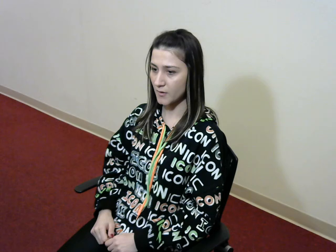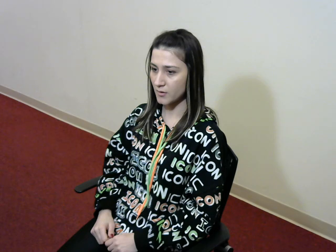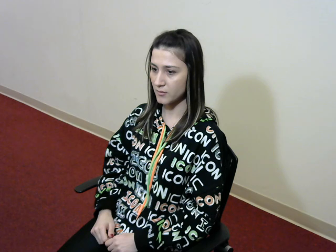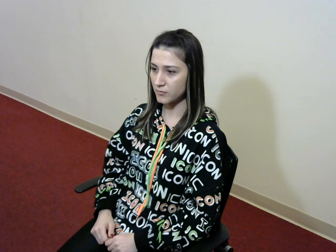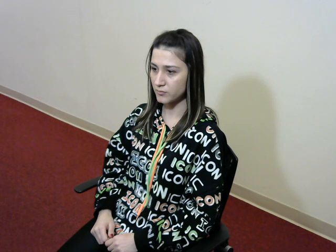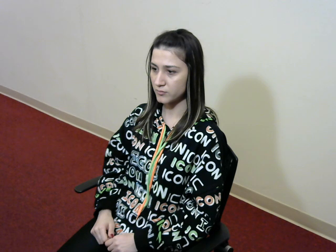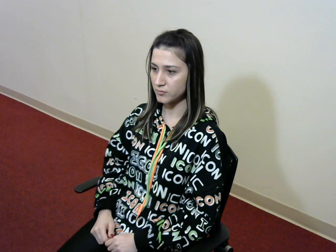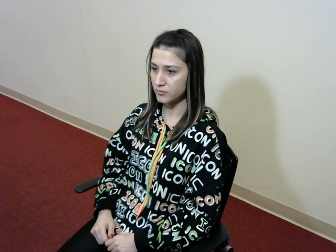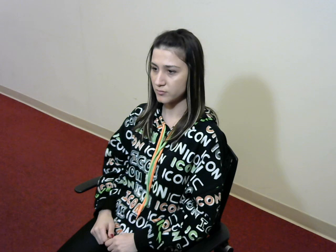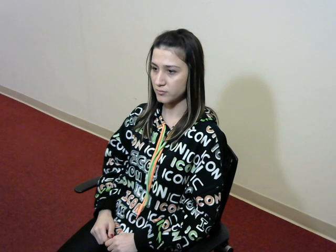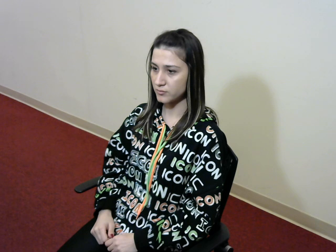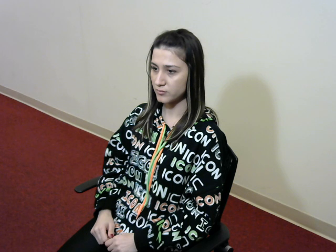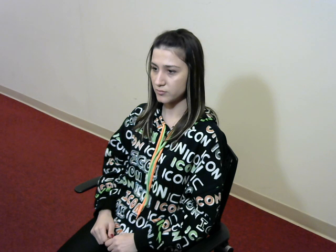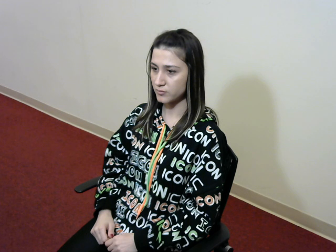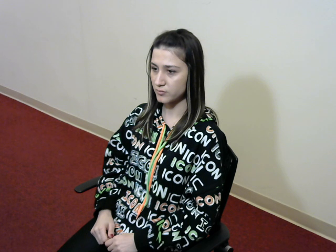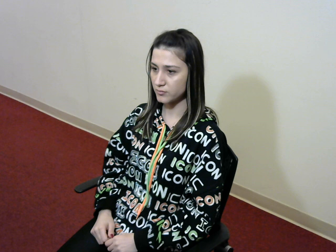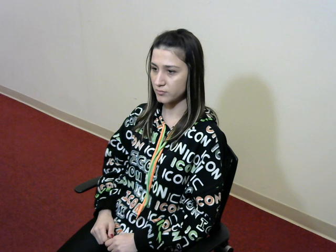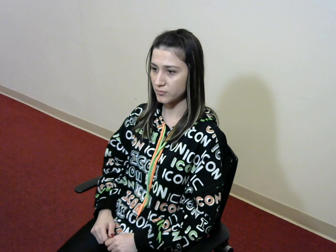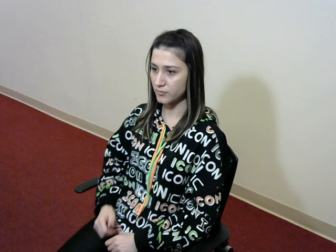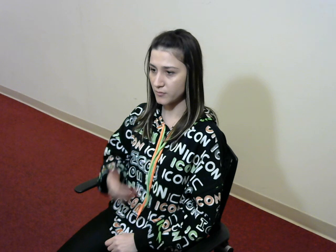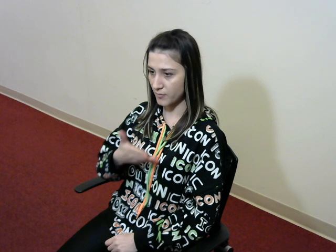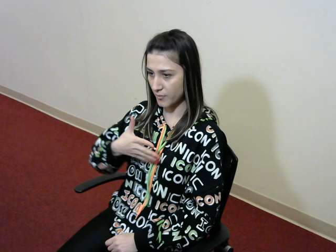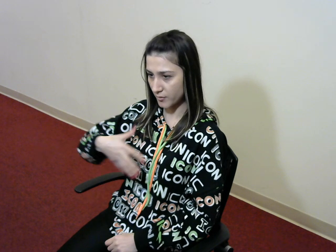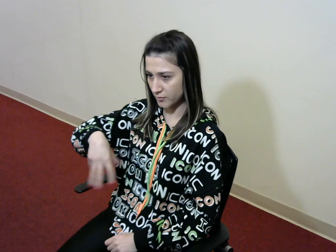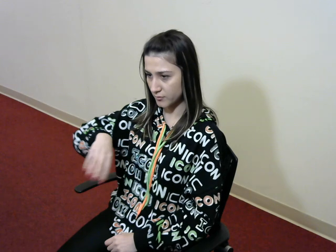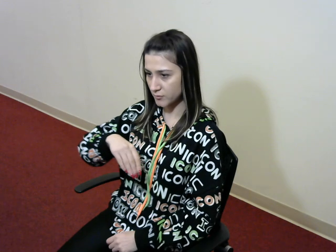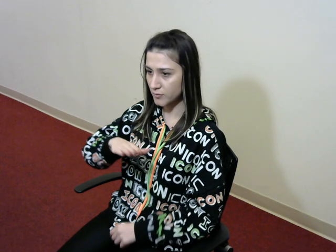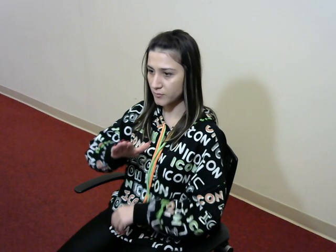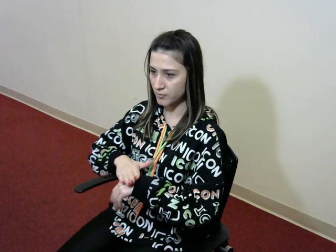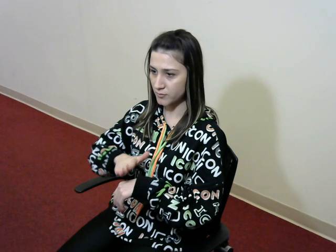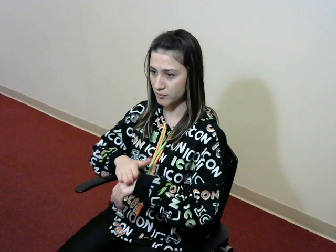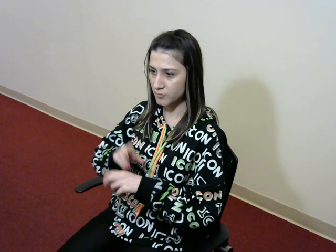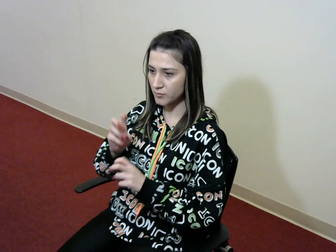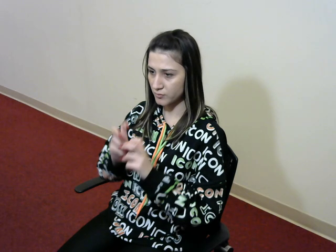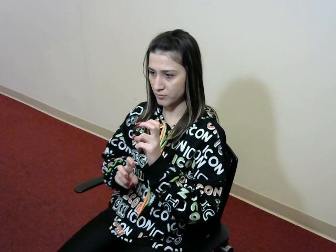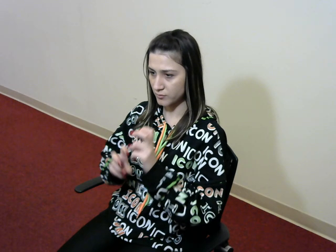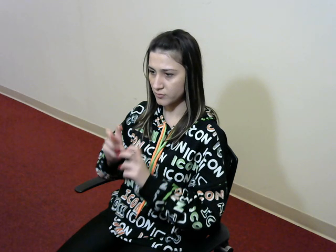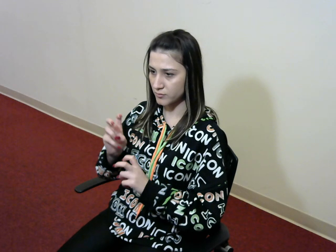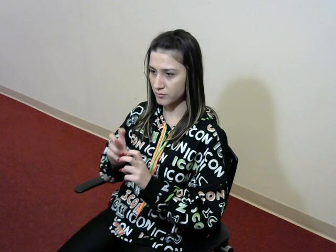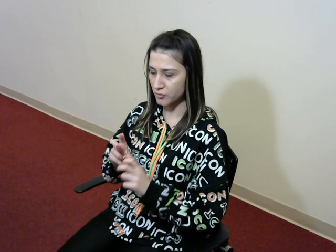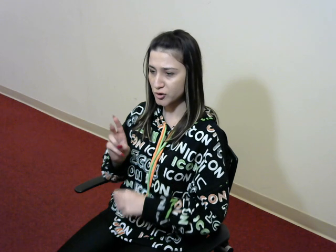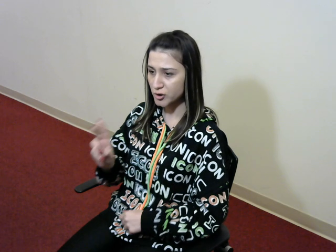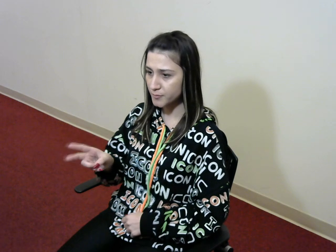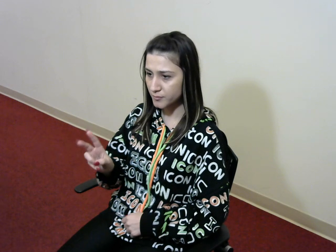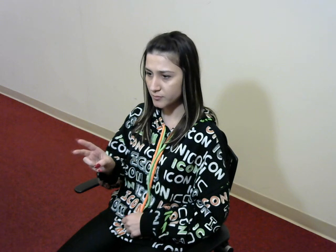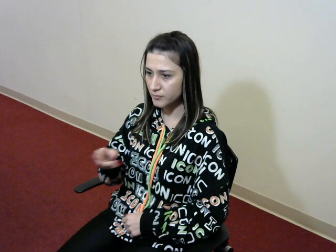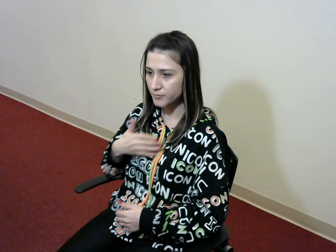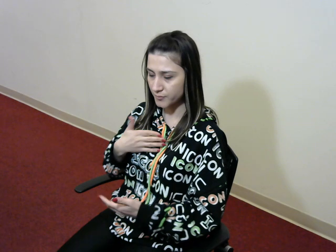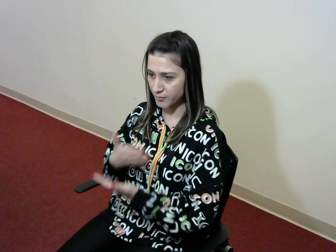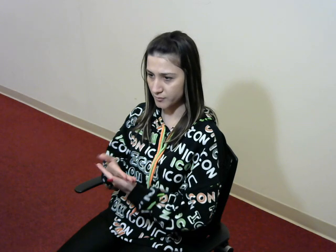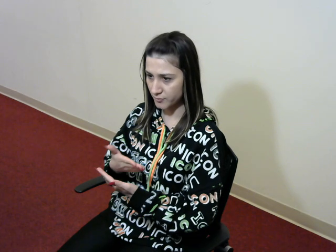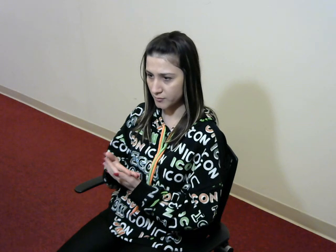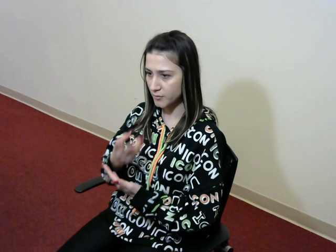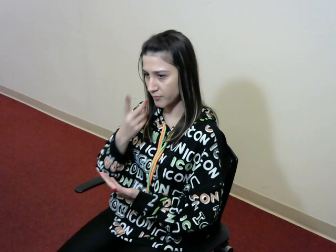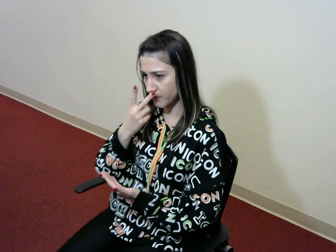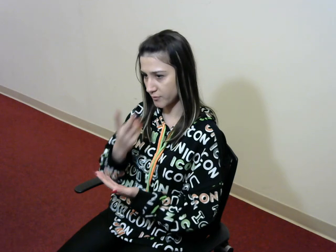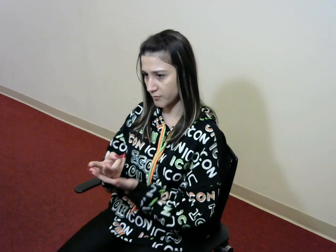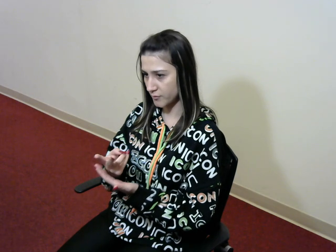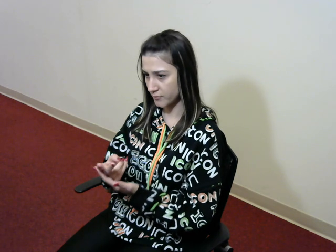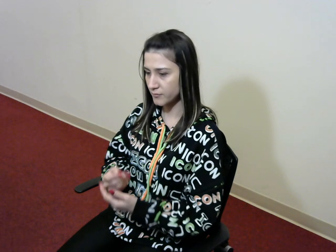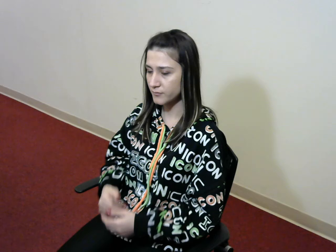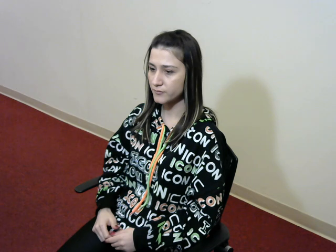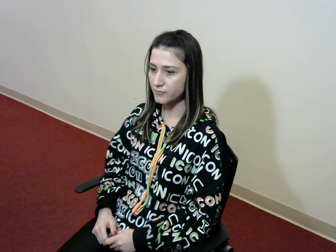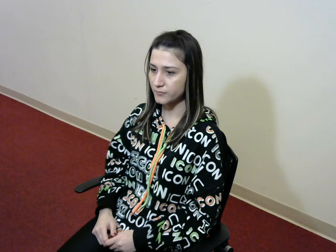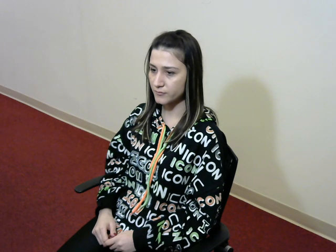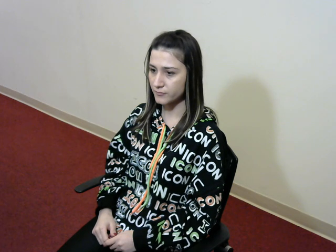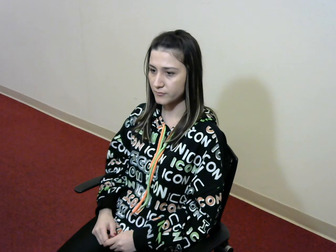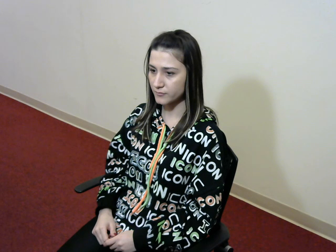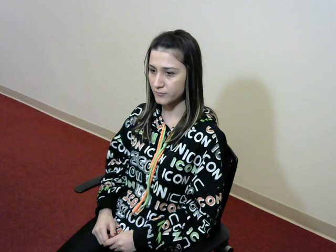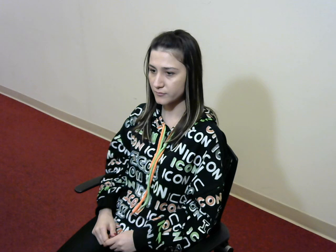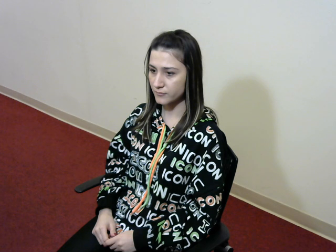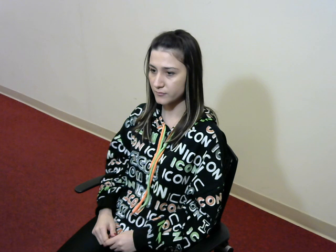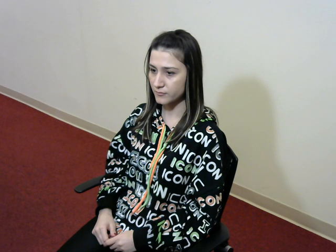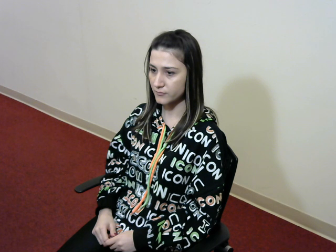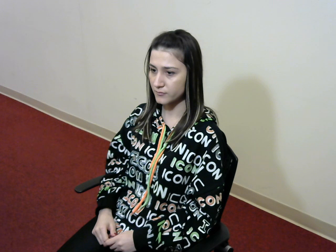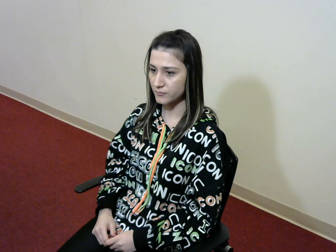Biz özəl şirkət kimi fəaliyyət göstəririk